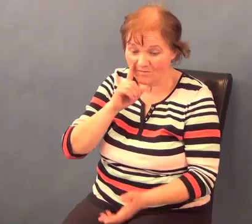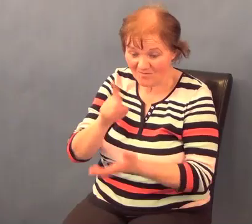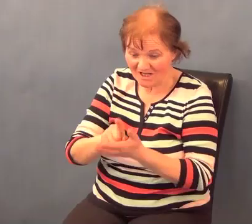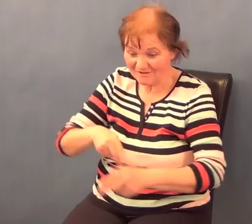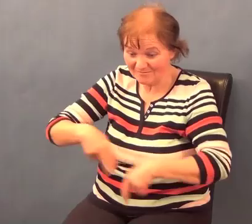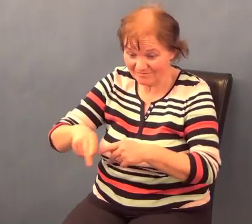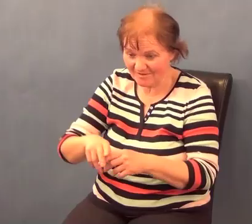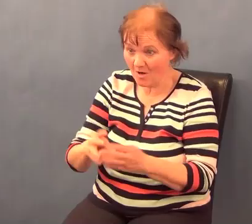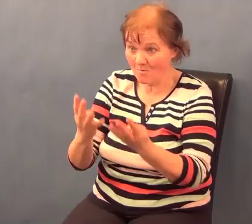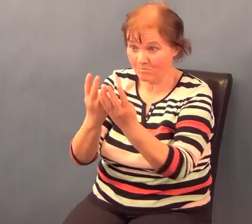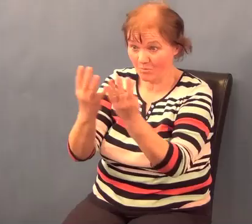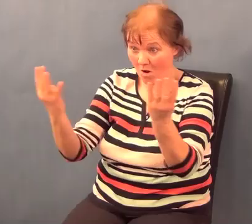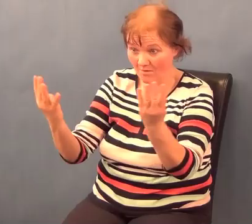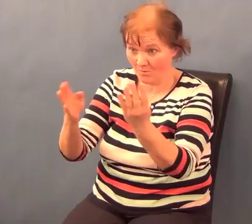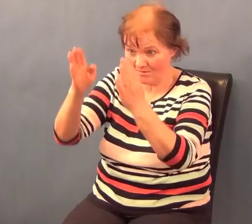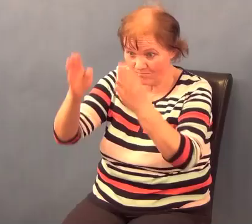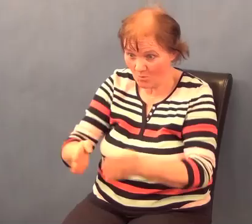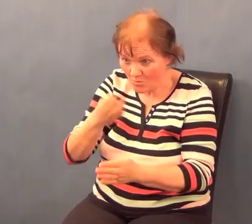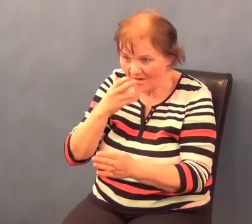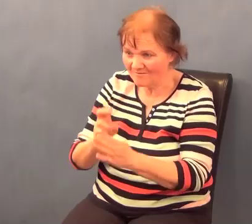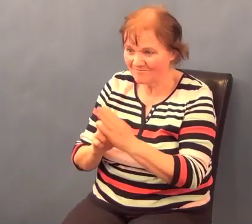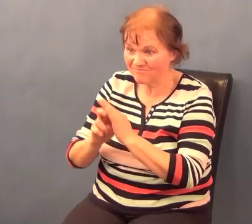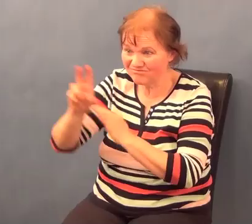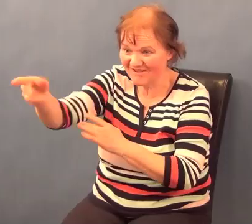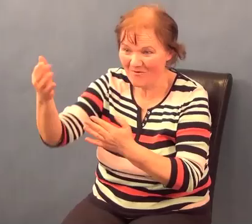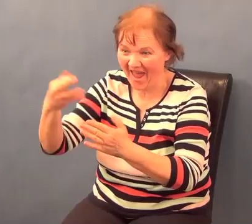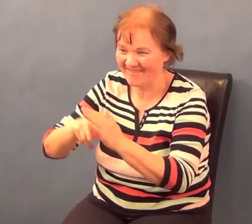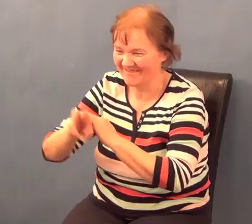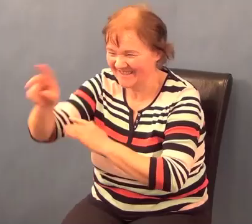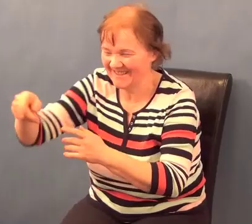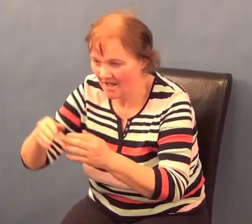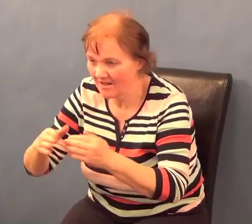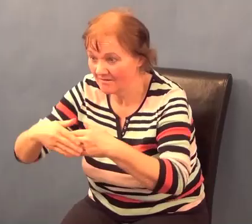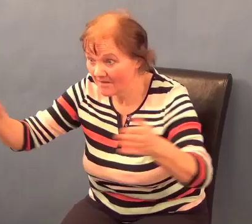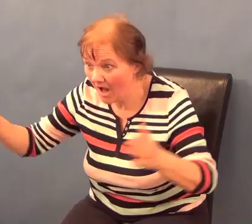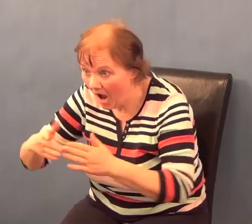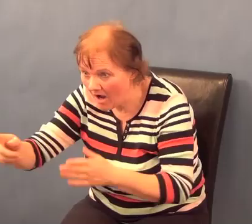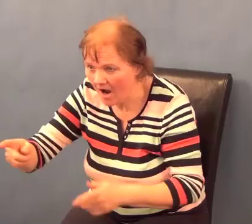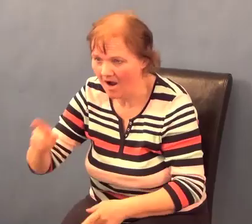Pan mysz sobie idzie. Jest płot, w którym brakuje kawałka. Idzie sobie. Otwiera dom.